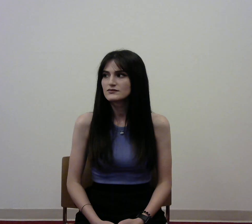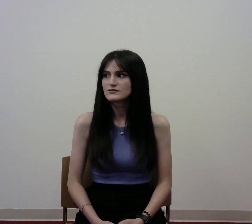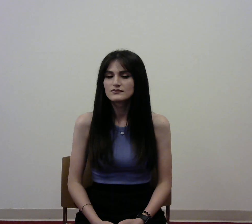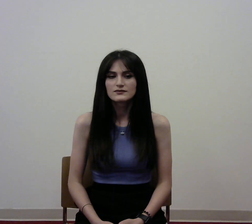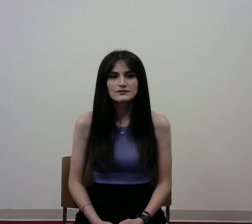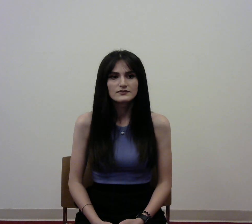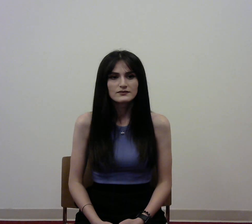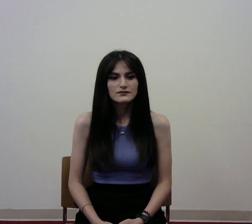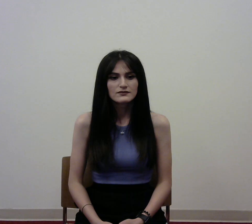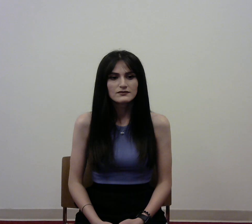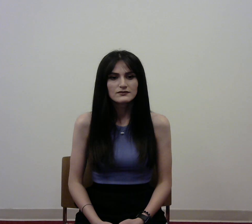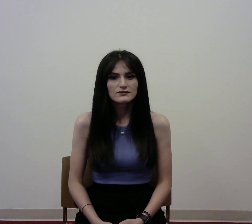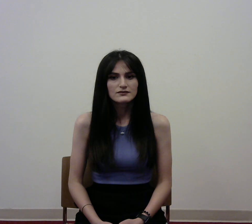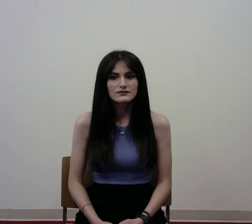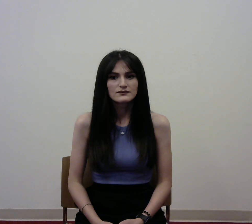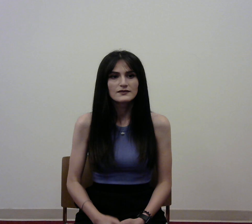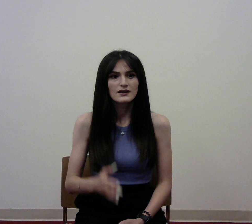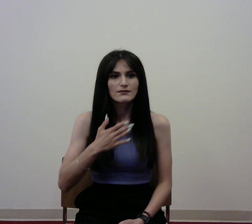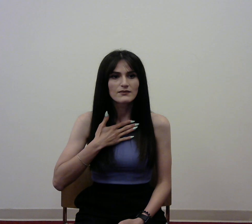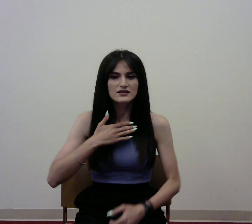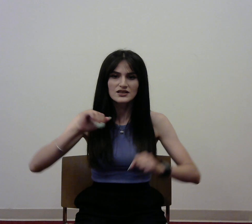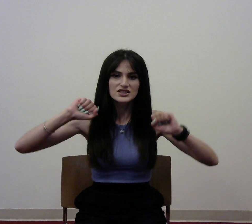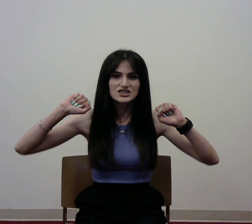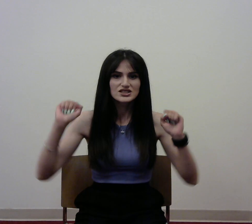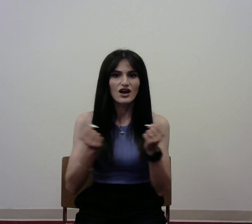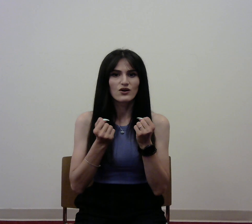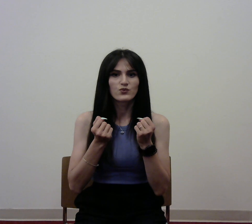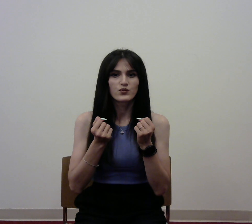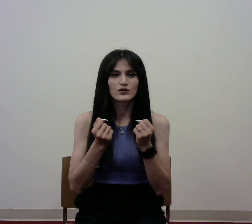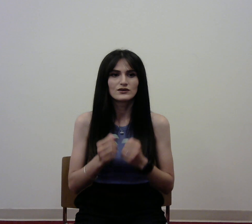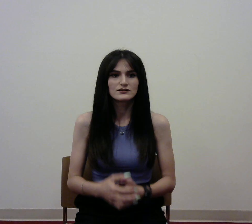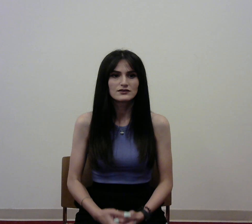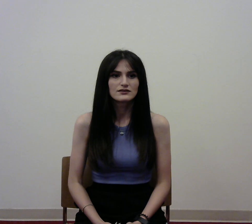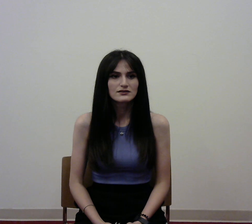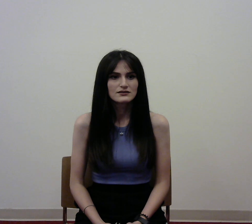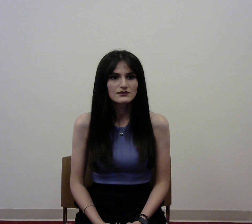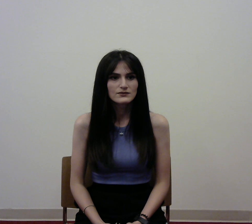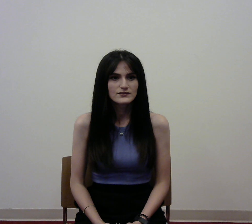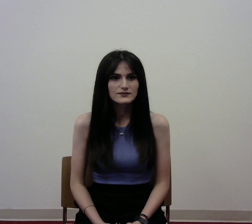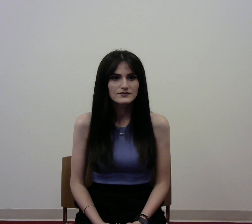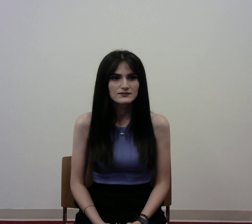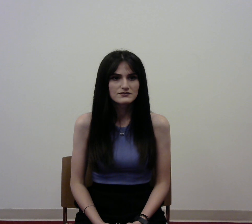Mənə soyuqdur